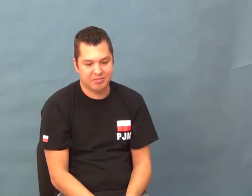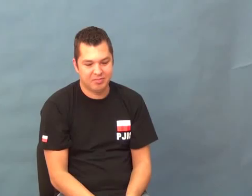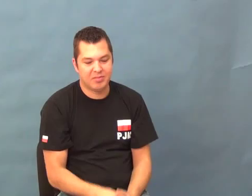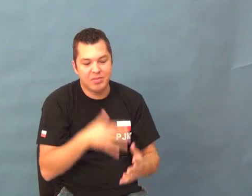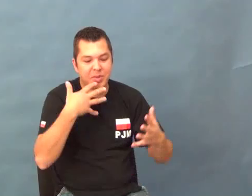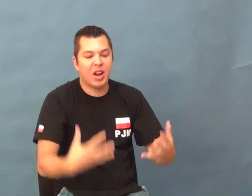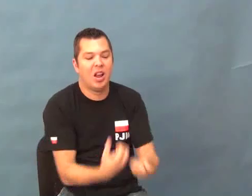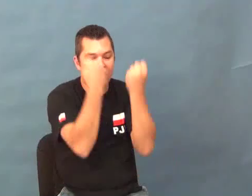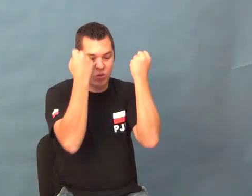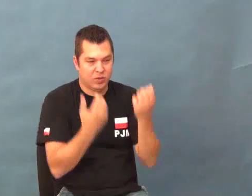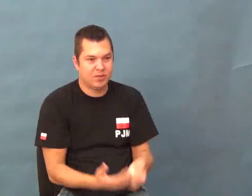Jak ratunek.